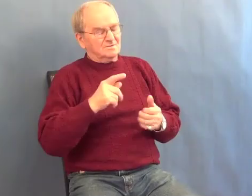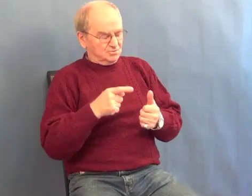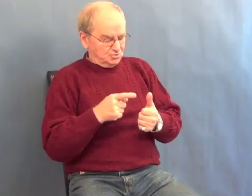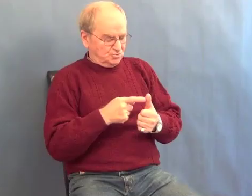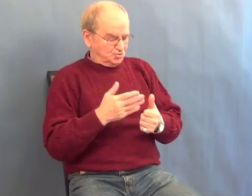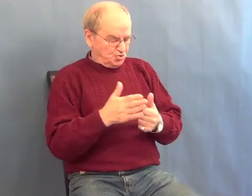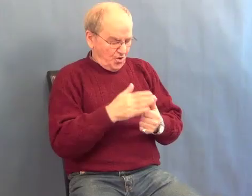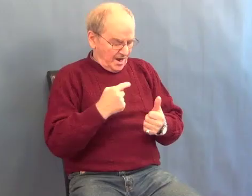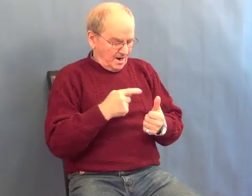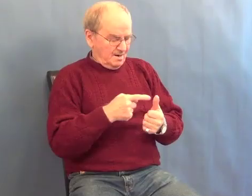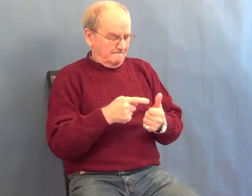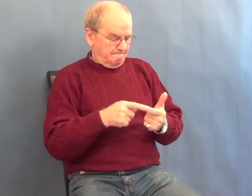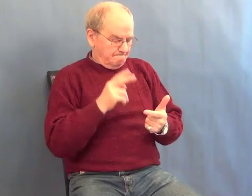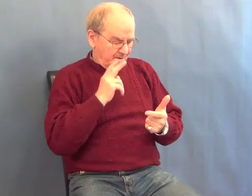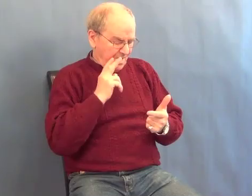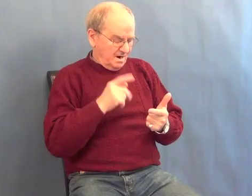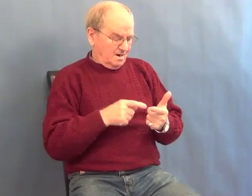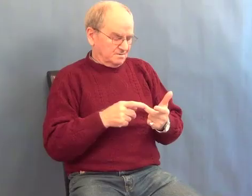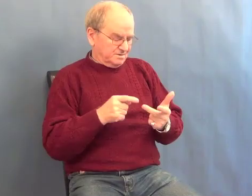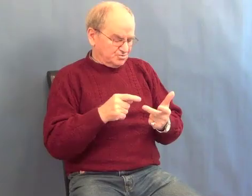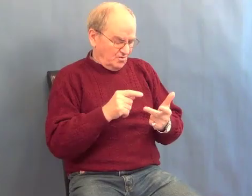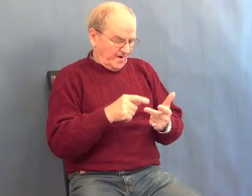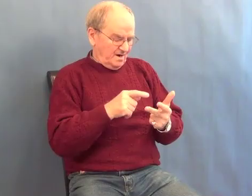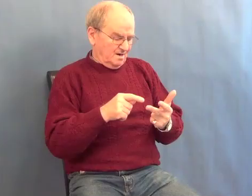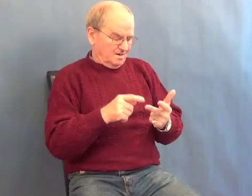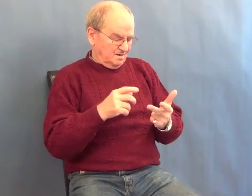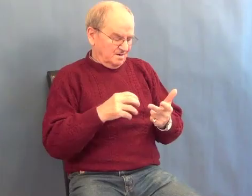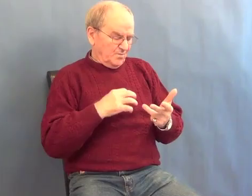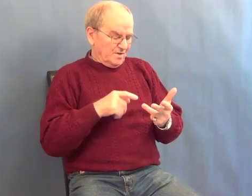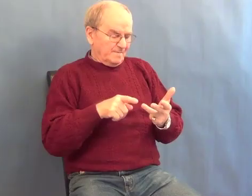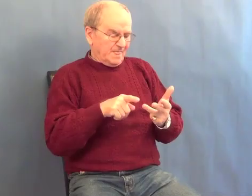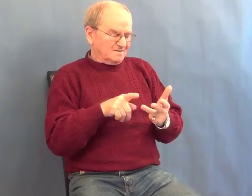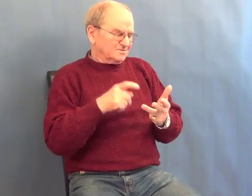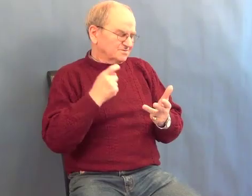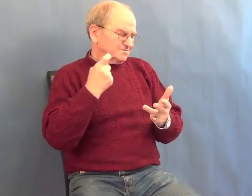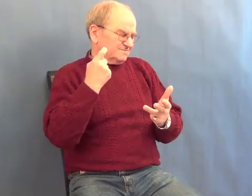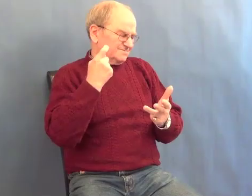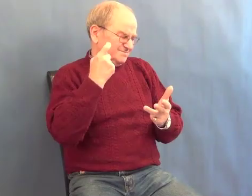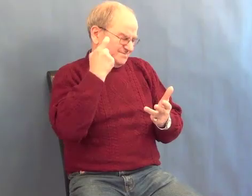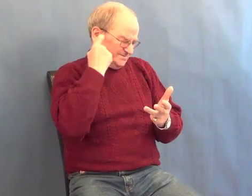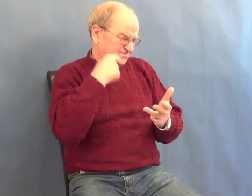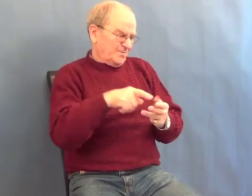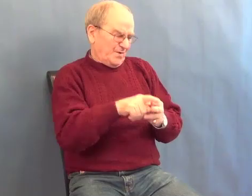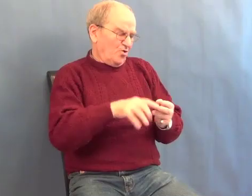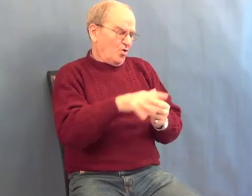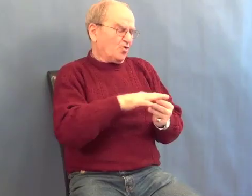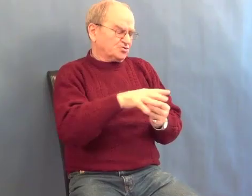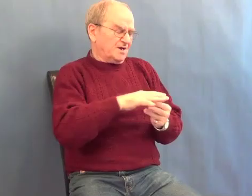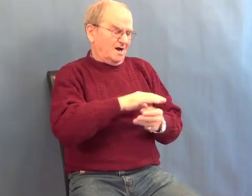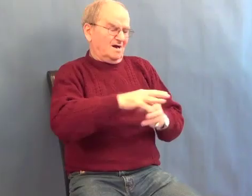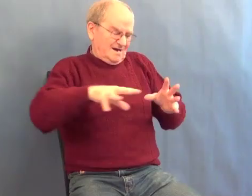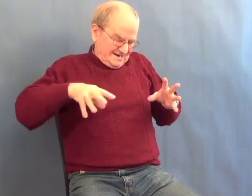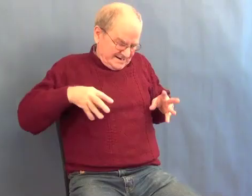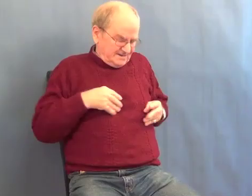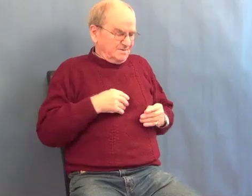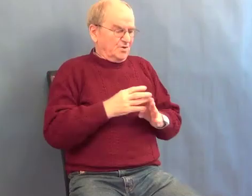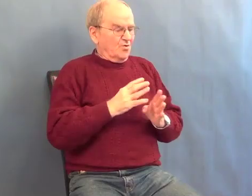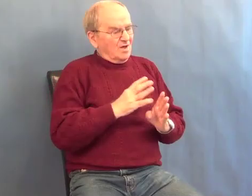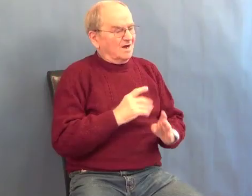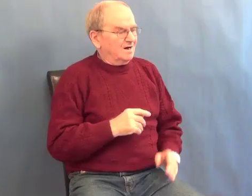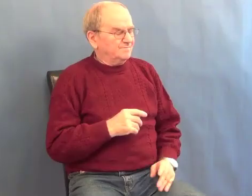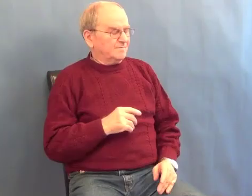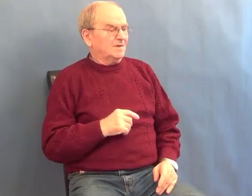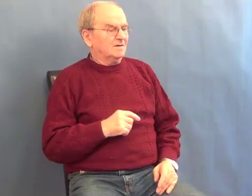Akurat ja, żona, mama, teściowa i słyszący brat, we czworo staliśmy w kolejce.